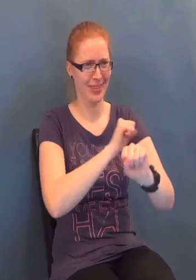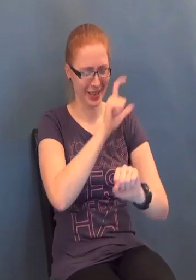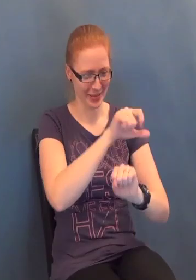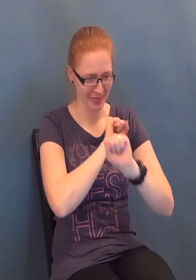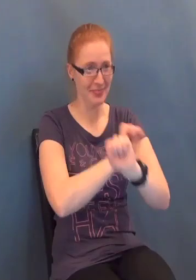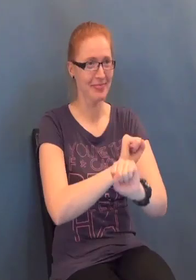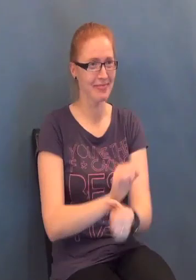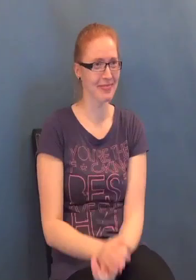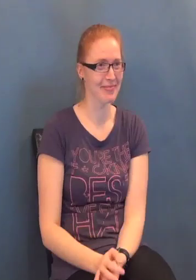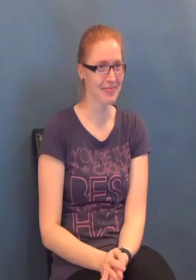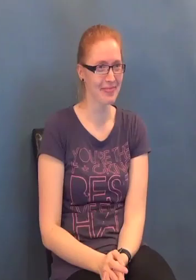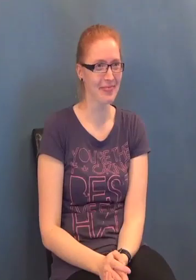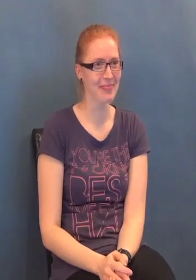Nie zgadzam się!